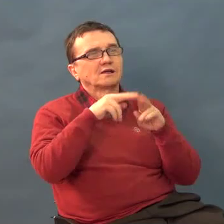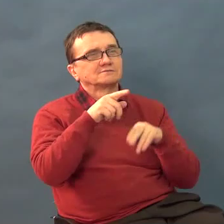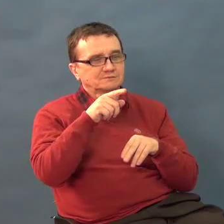A reszta...